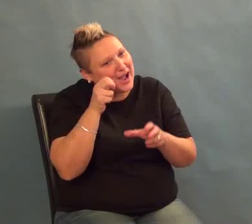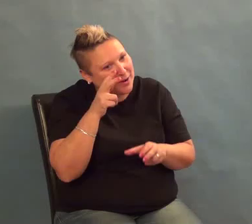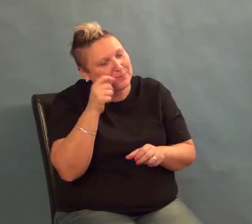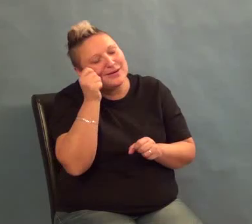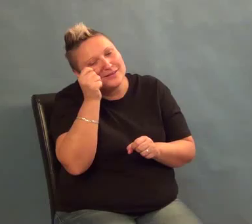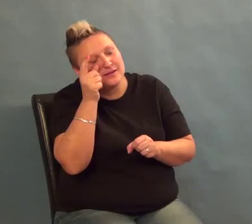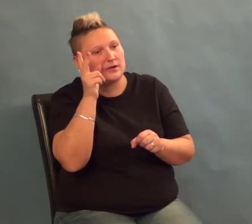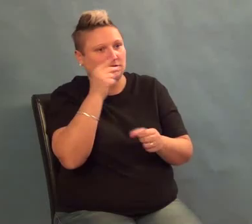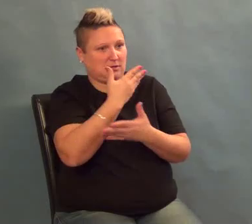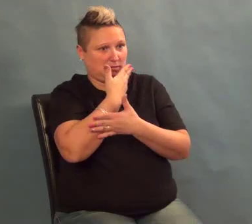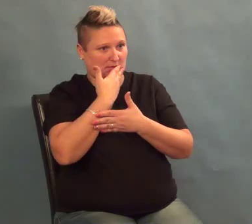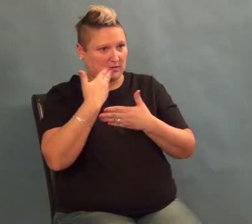Rano żaby nie było.